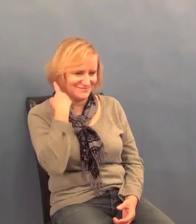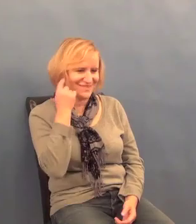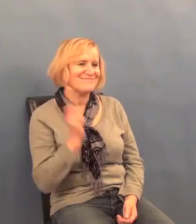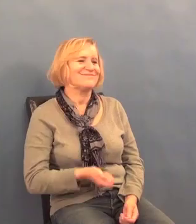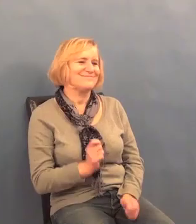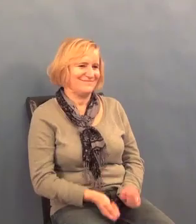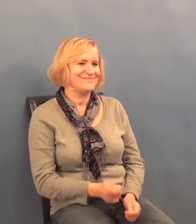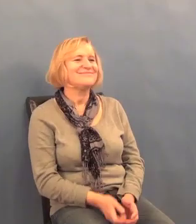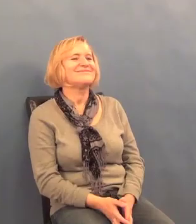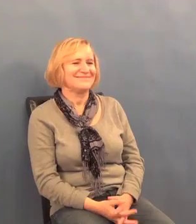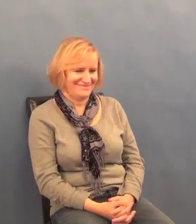Słyszy uderzanie.